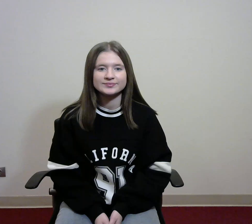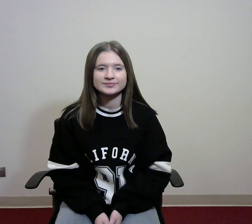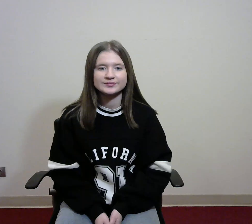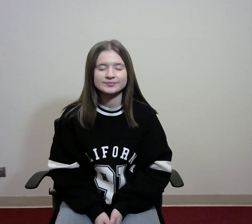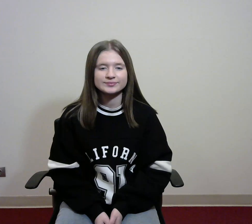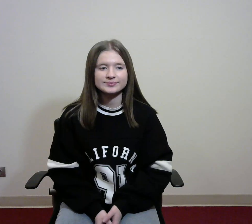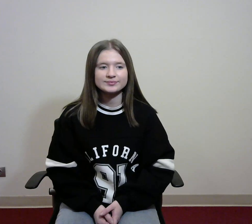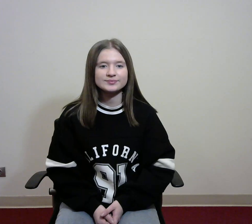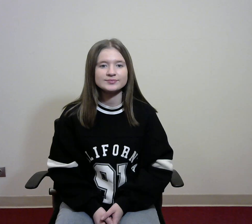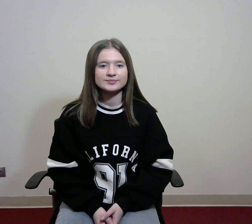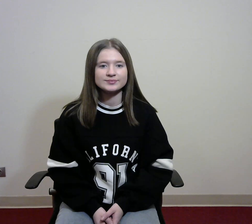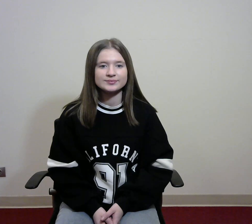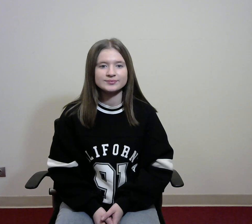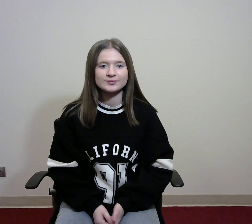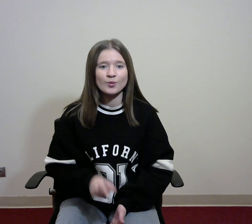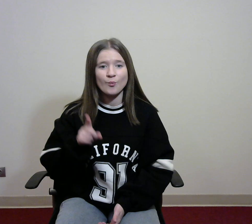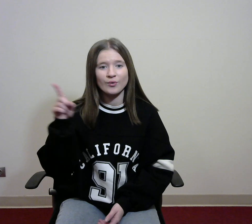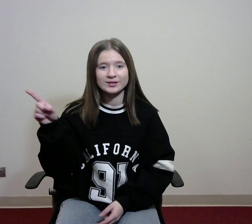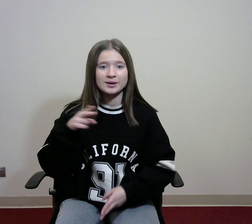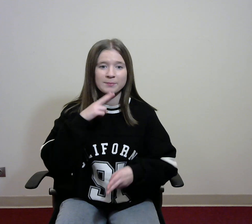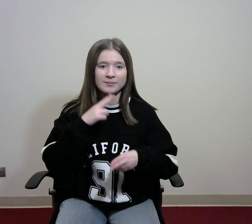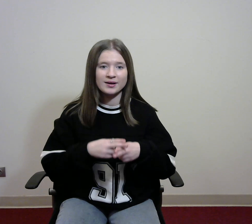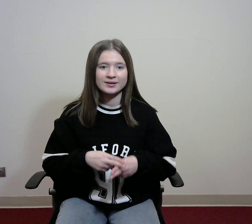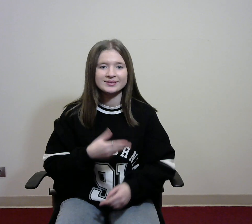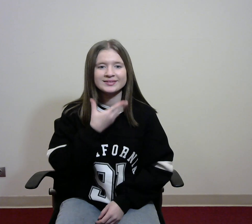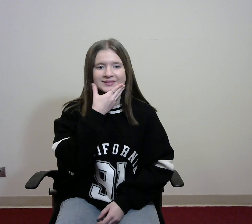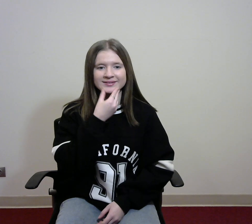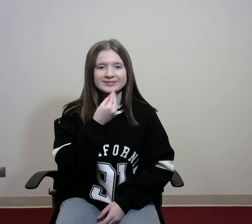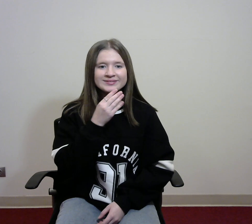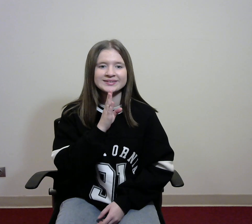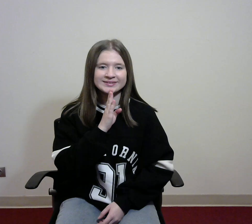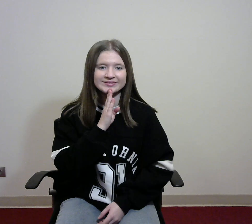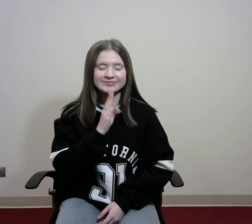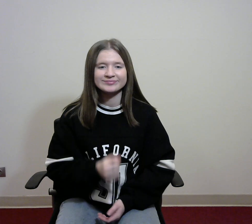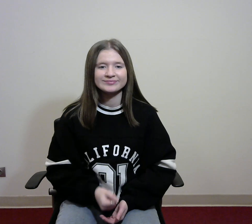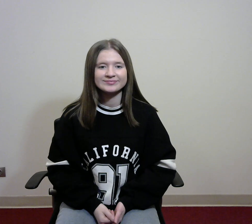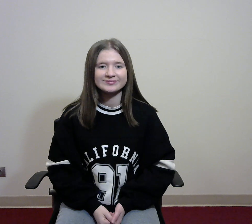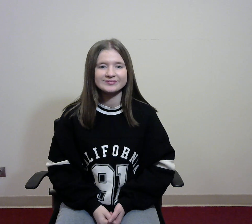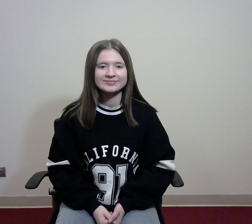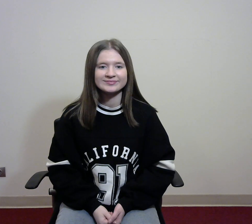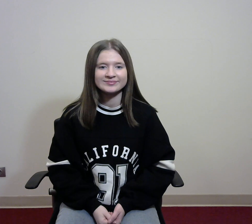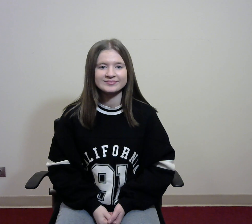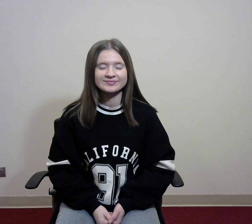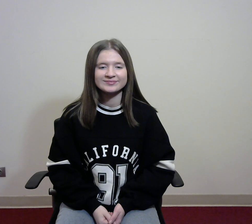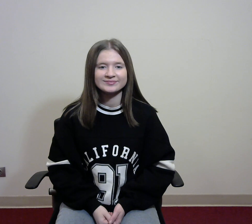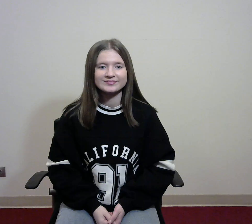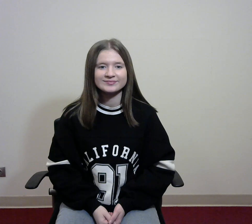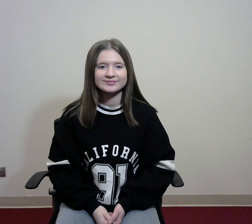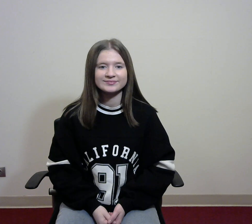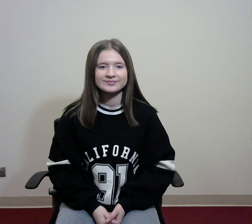Onun bacısı gözəl qızdır